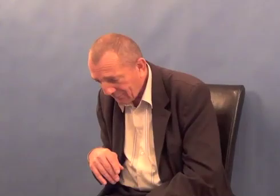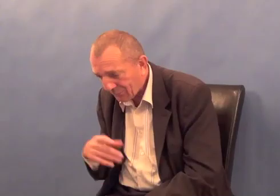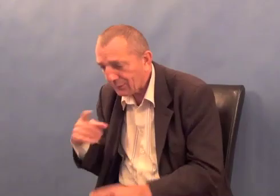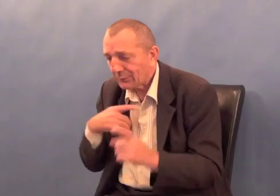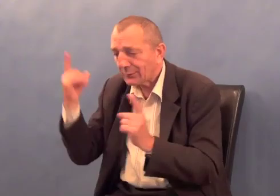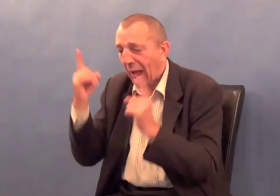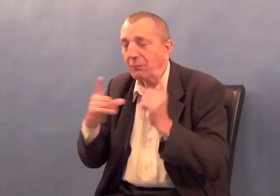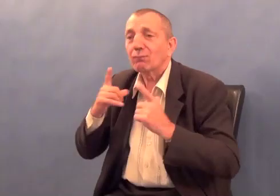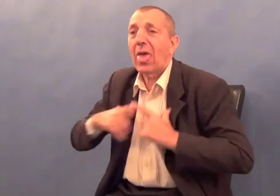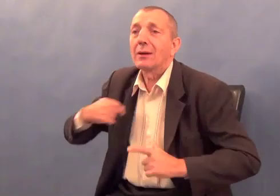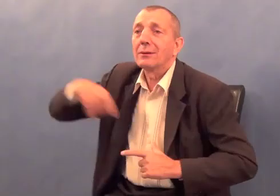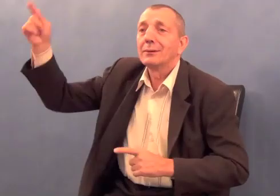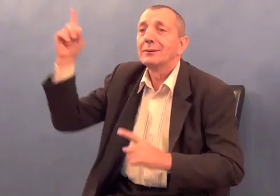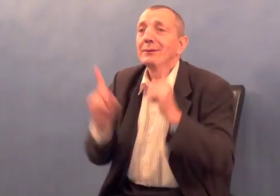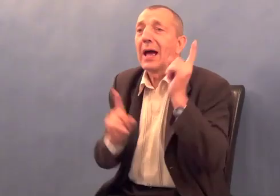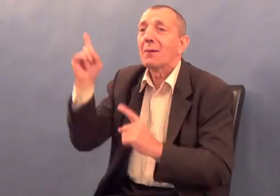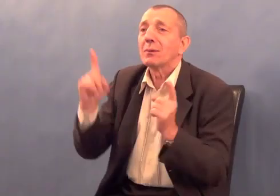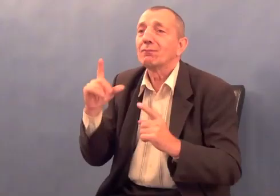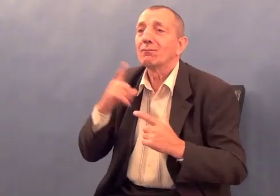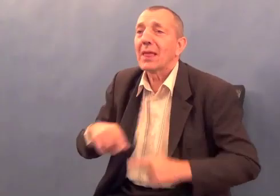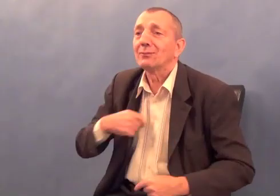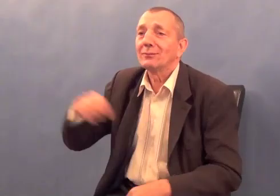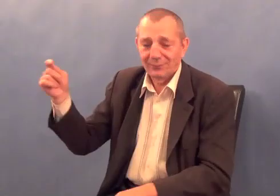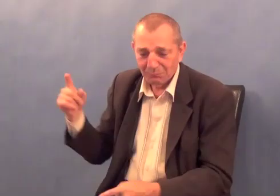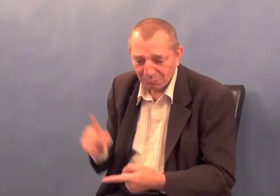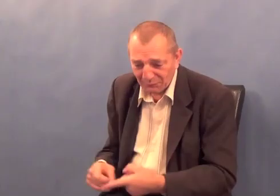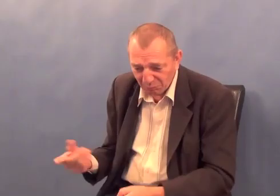Ja wyjeżdżam na działkę, na wieś, na działkę, wyjeżdżam na wieś, nie pasuje.